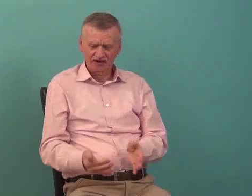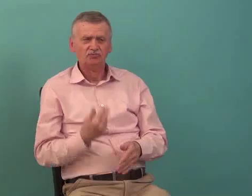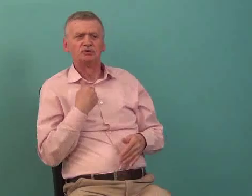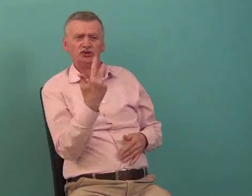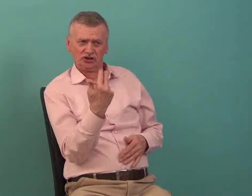Były trzy.